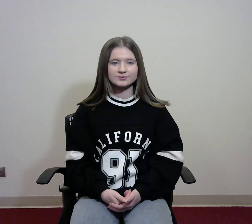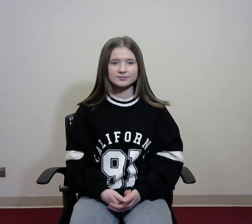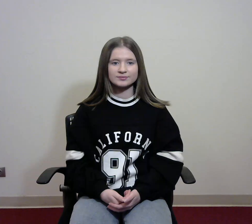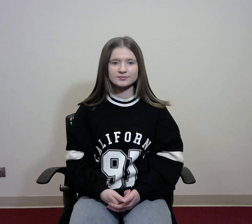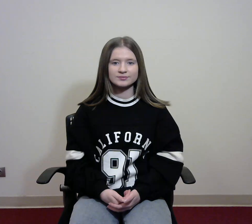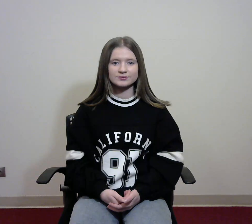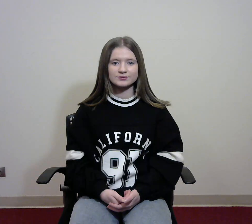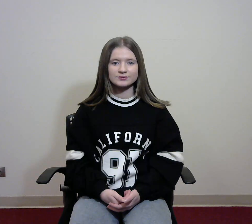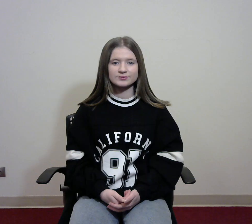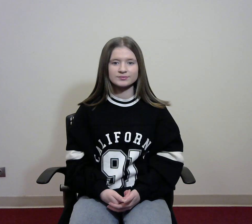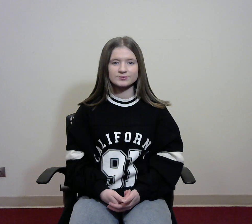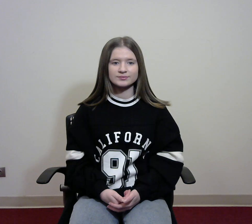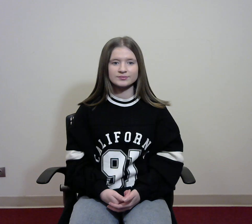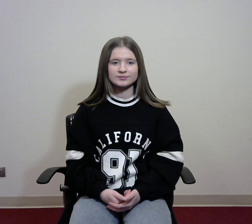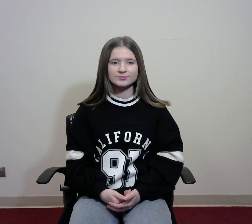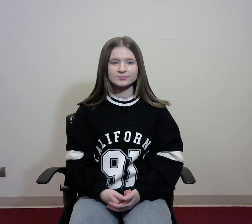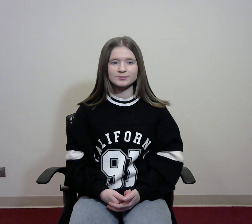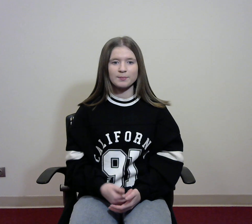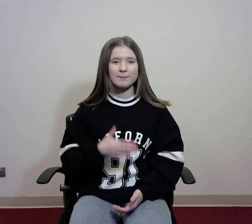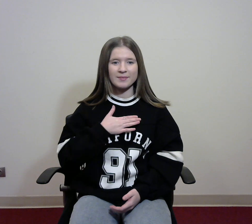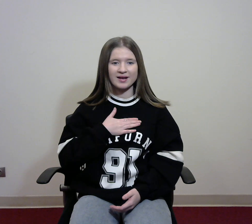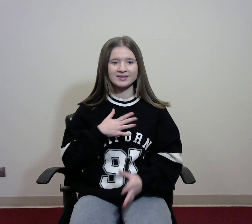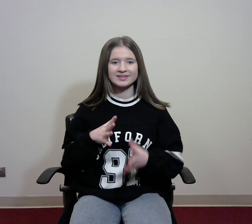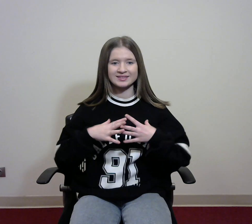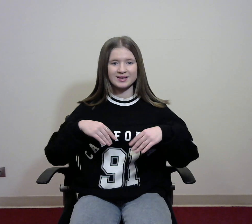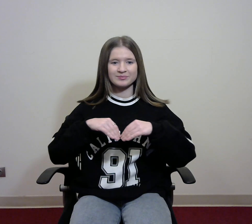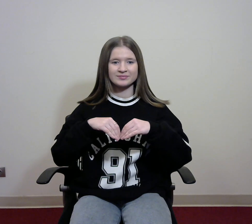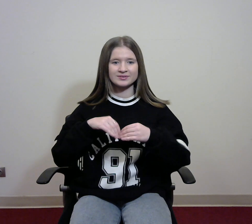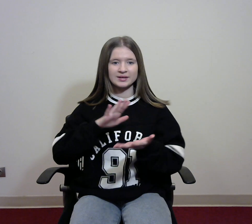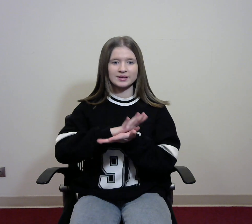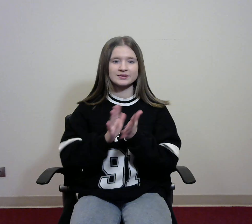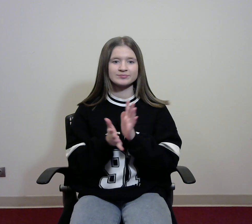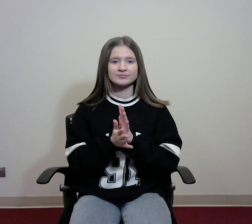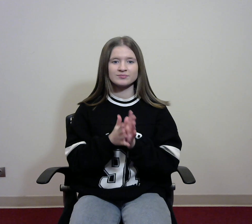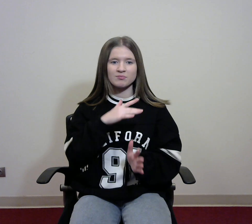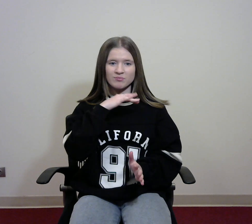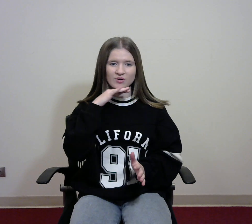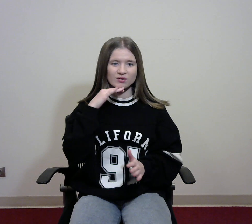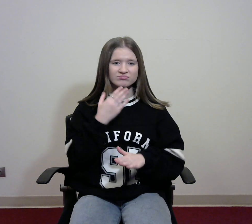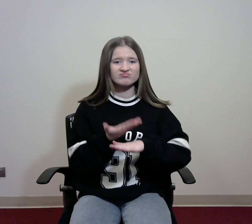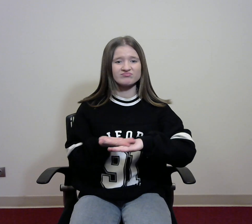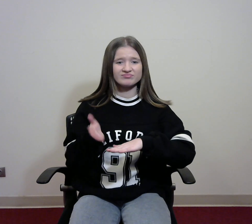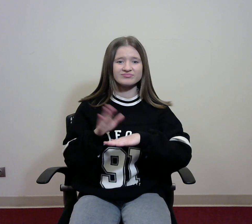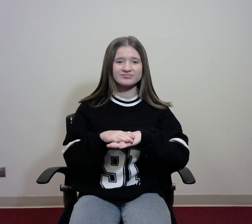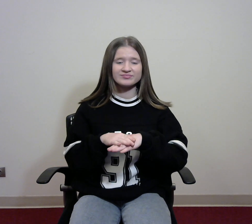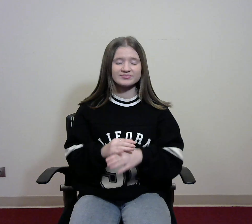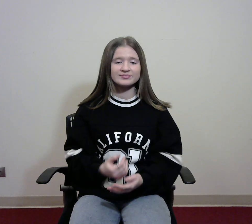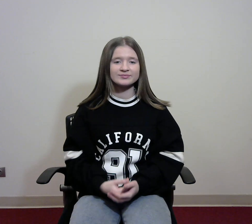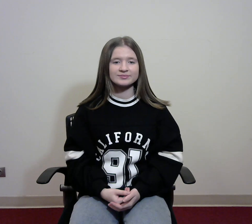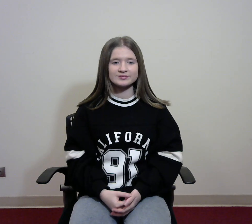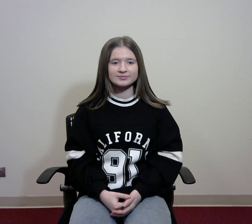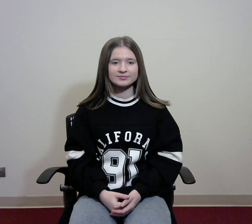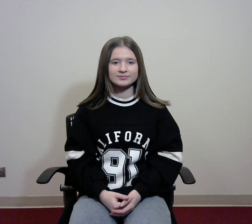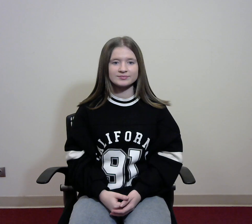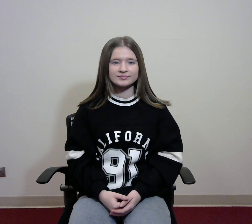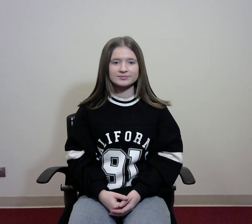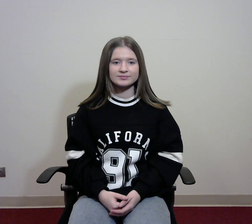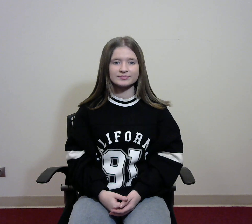Mənim ailəmin vəziyyəti çox ağırdır